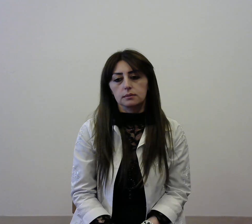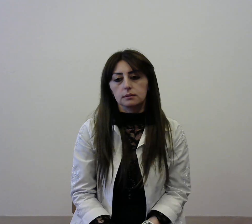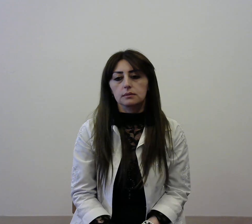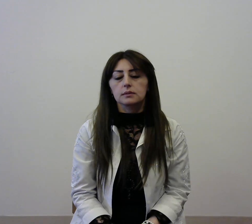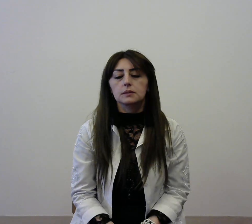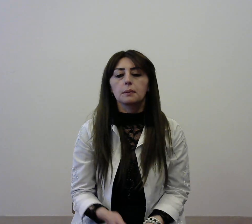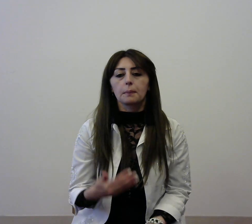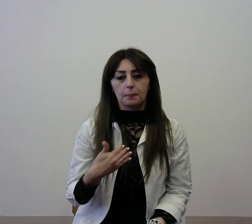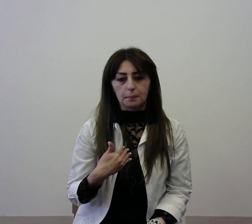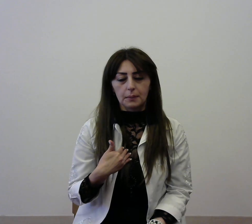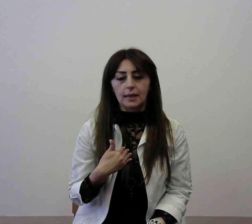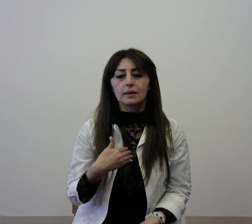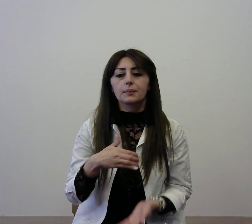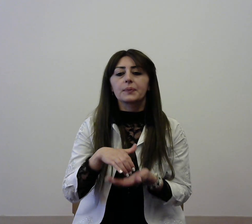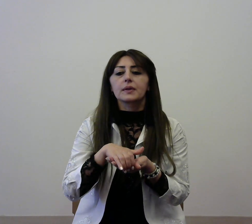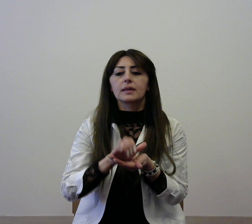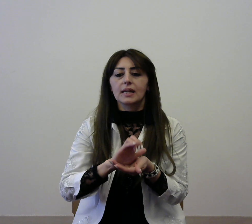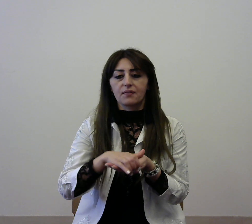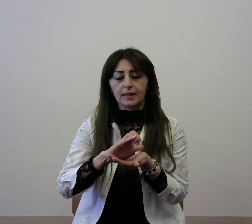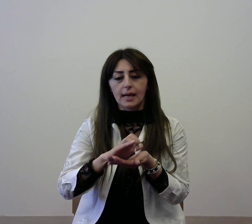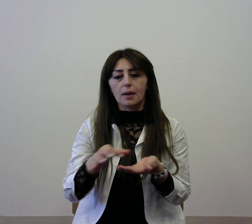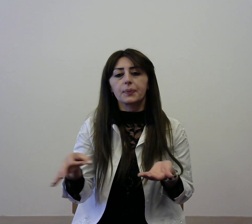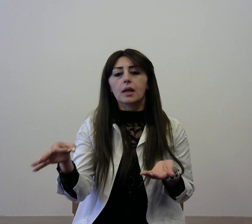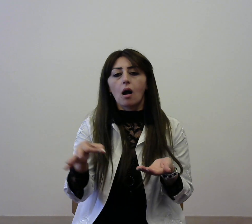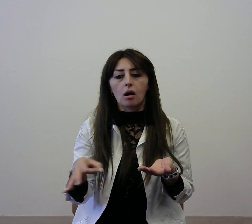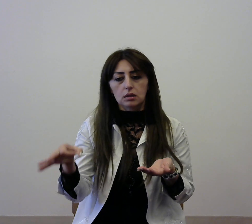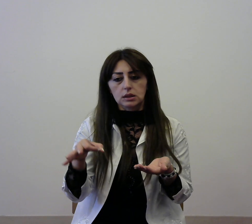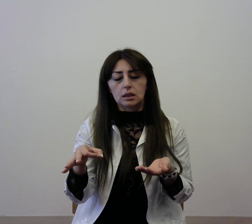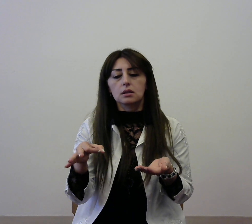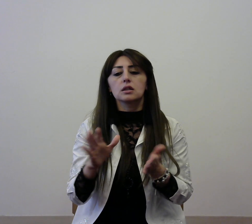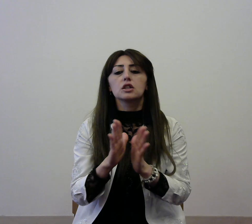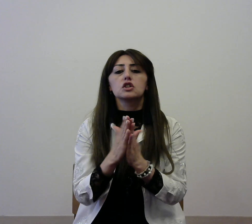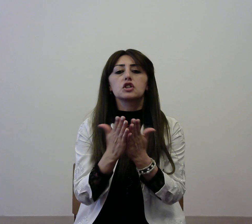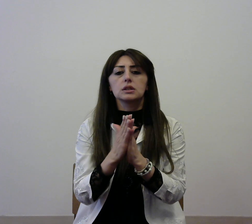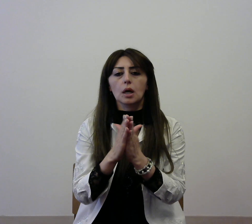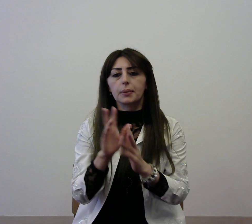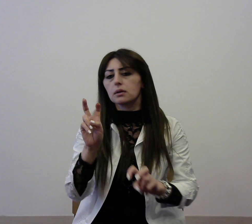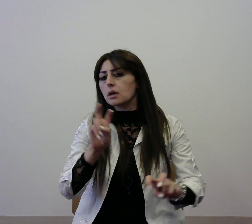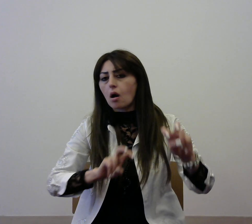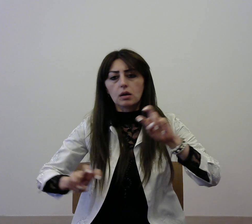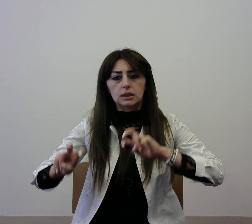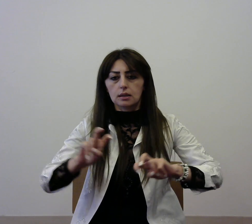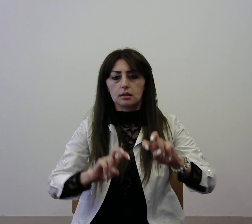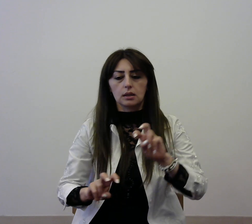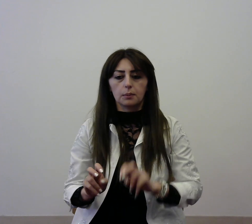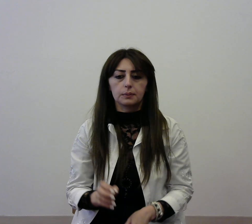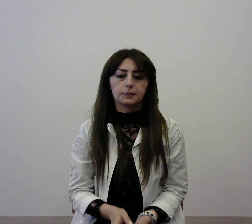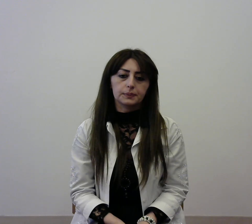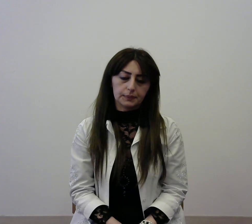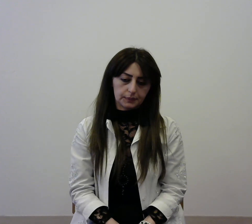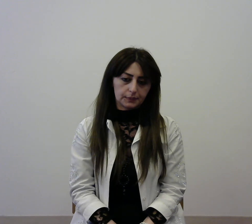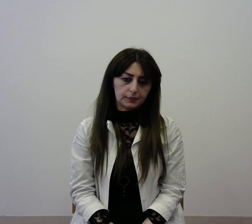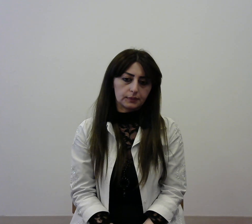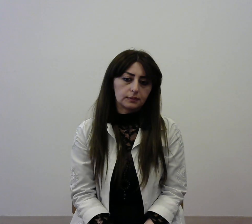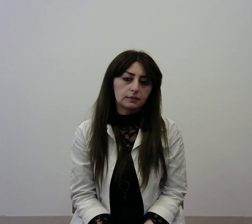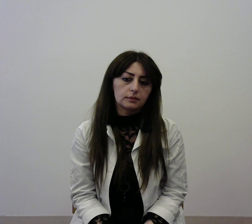Mən "Dəfinələr Adası" kitabını axtarıram